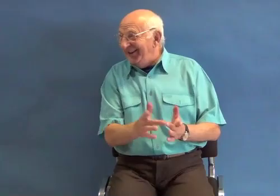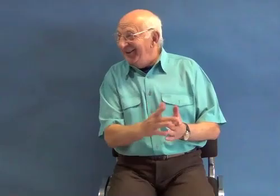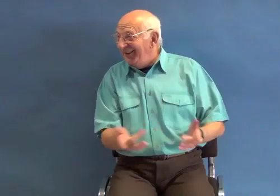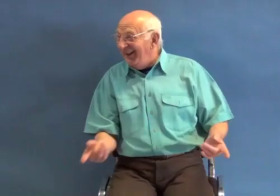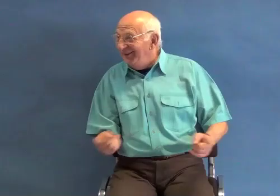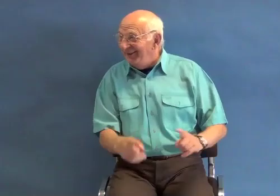Ma rację.